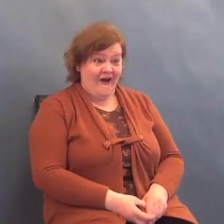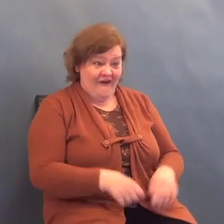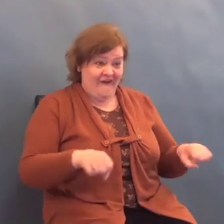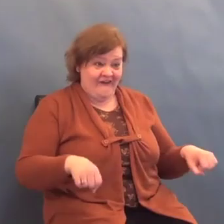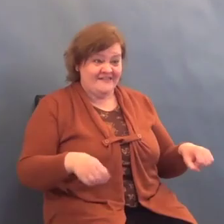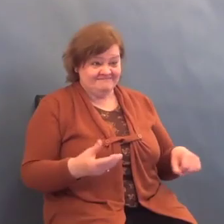Ooo, drezyna.